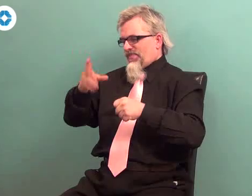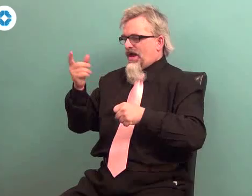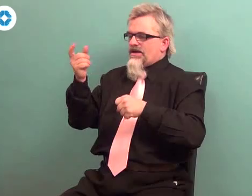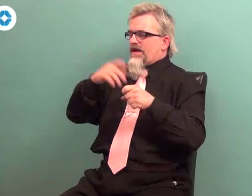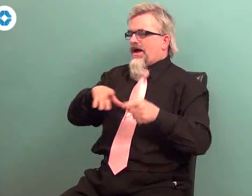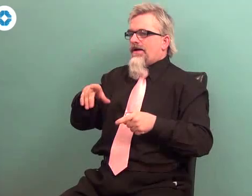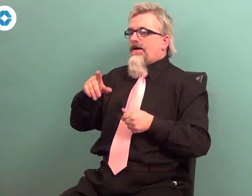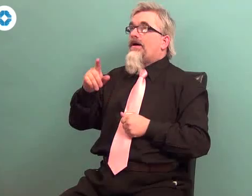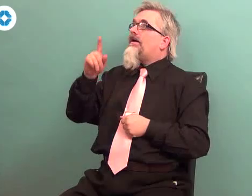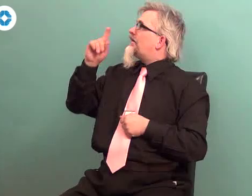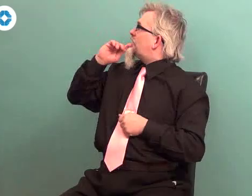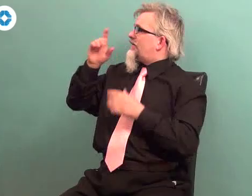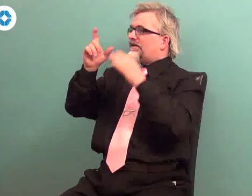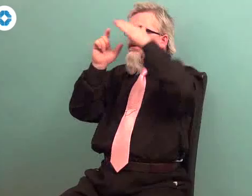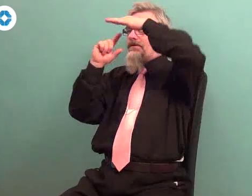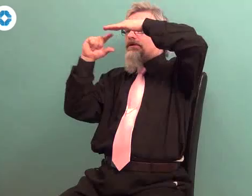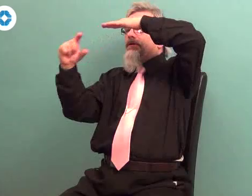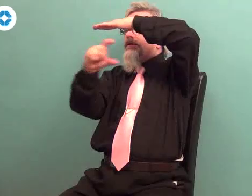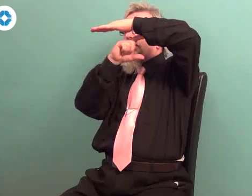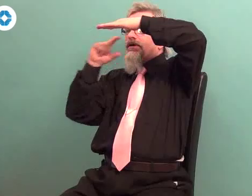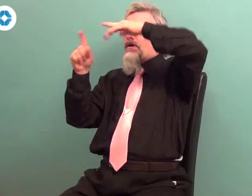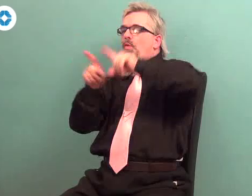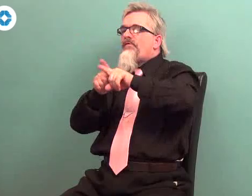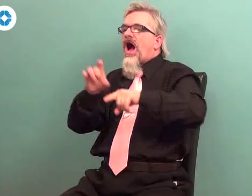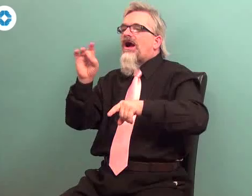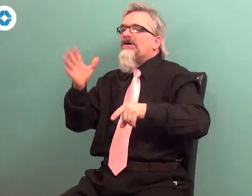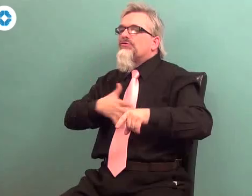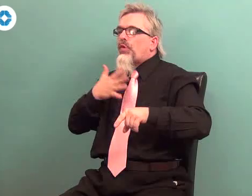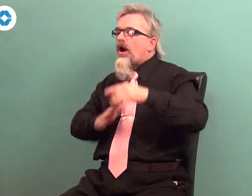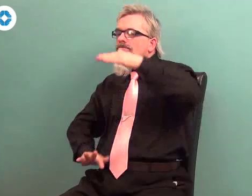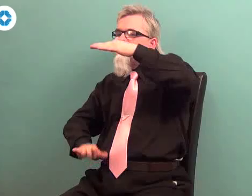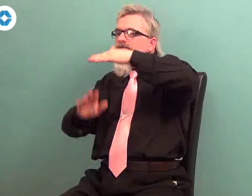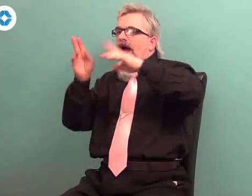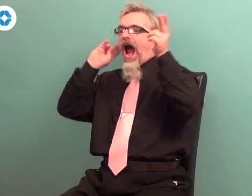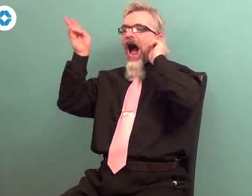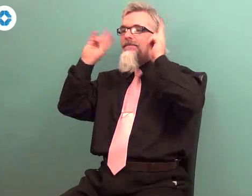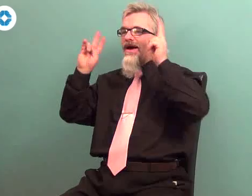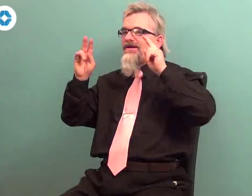Czujnik dymu, podobny do czujnika gazowego, wychwycił dym i uruchomił alarm.